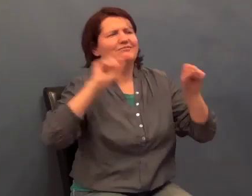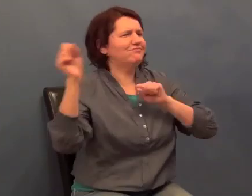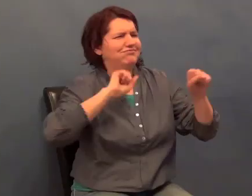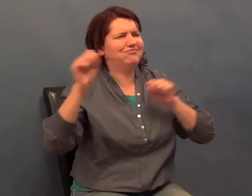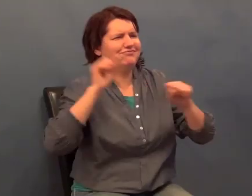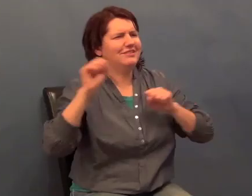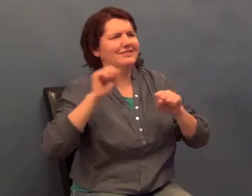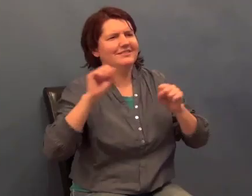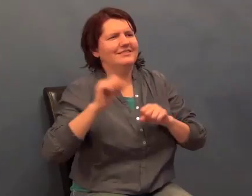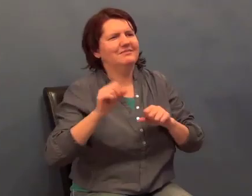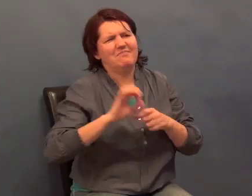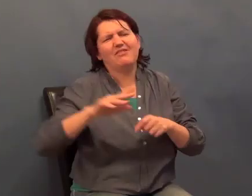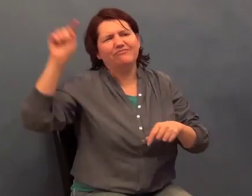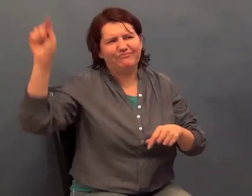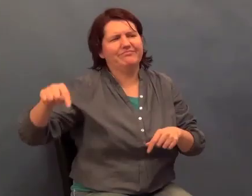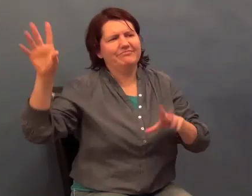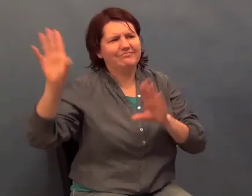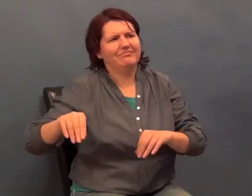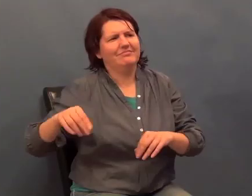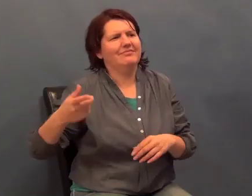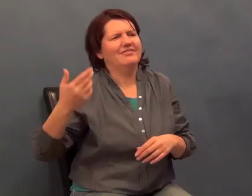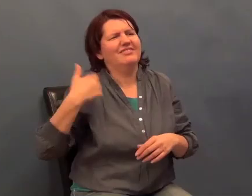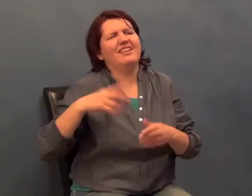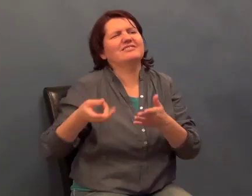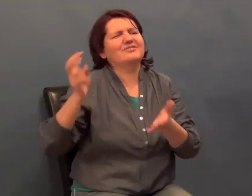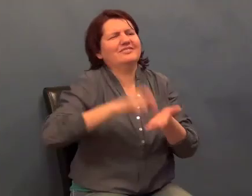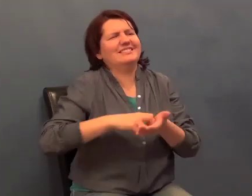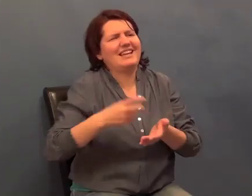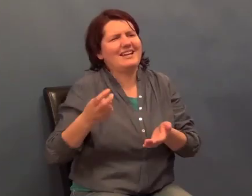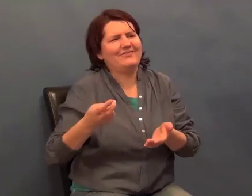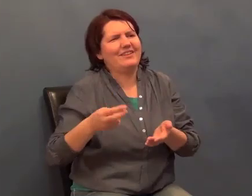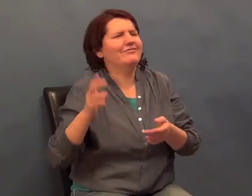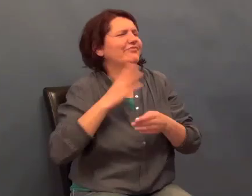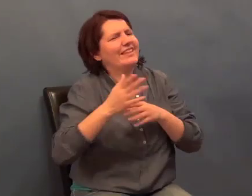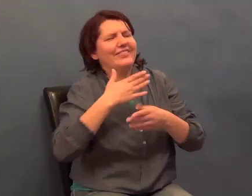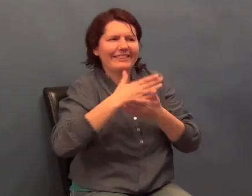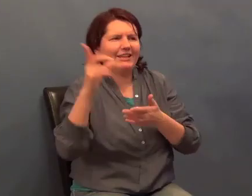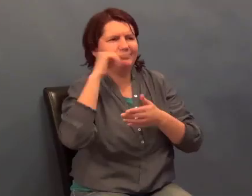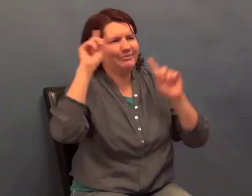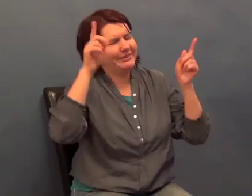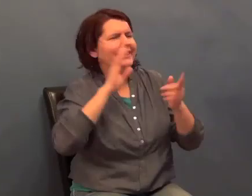Zegar dzwoni, a Myszka Miki pewnie go wyłączyła. Nie chce jej się wstać.